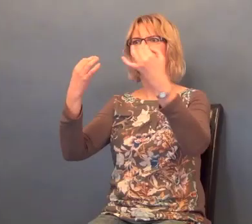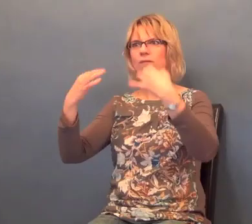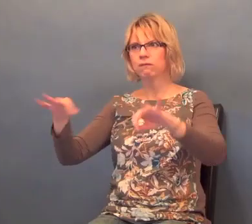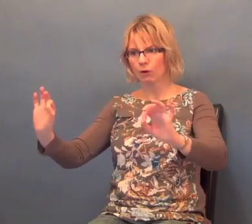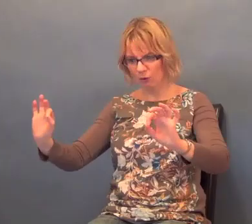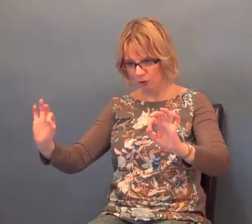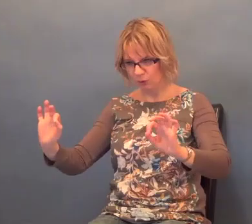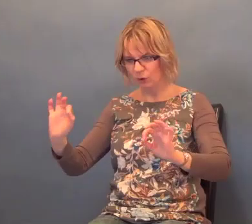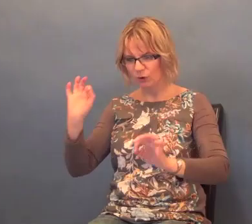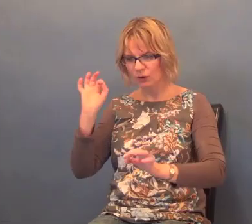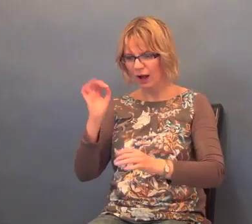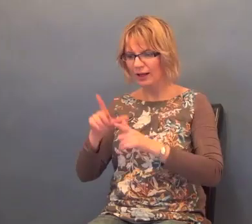Wolno.